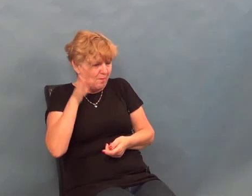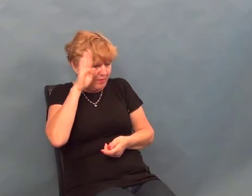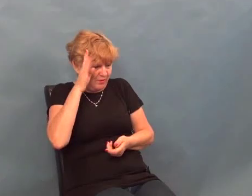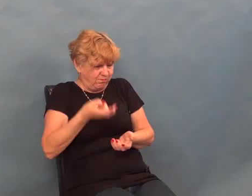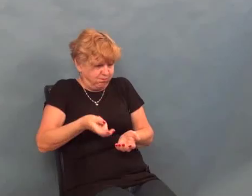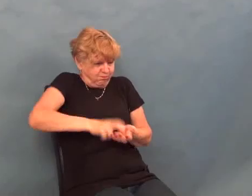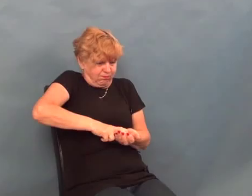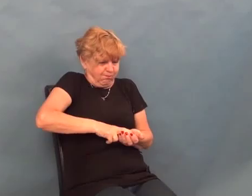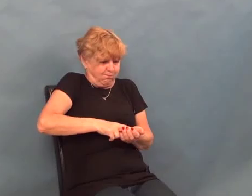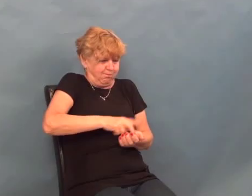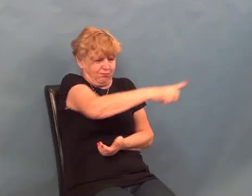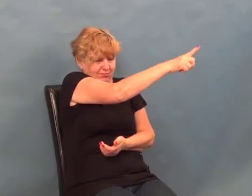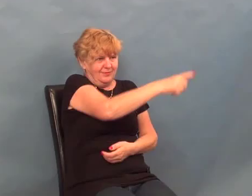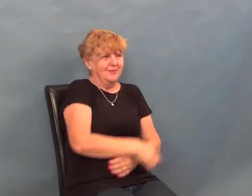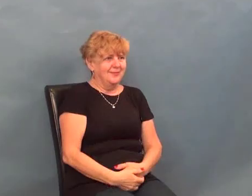Miś wstał i uciekł.